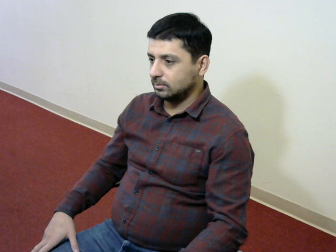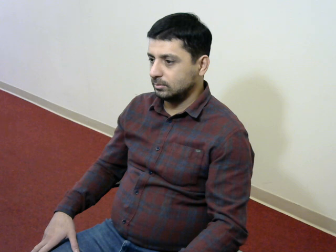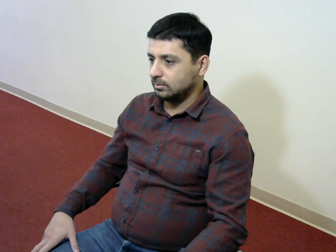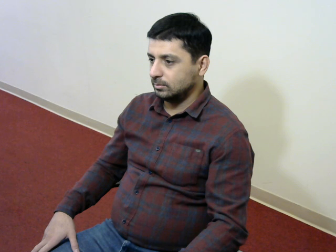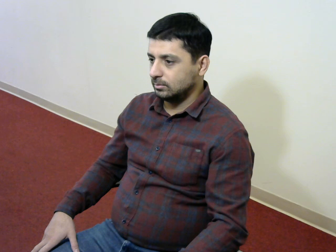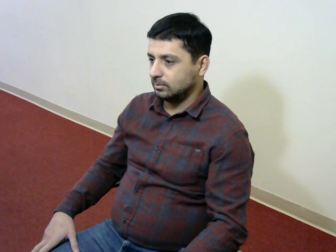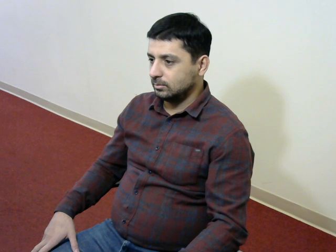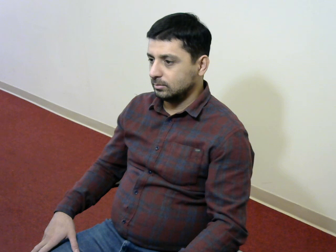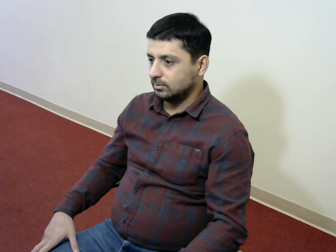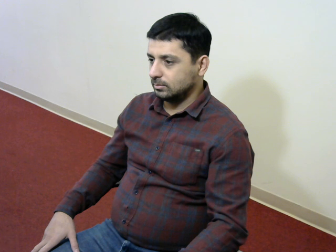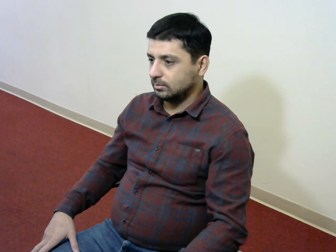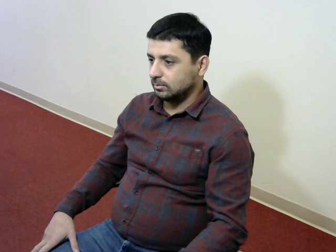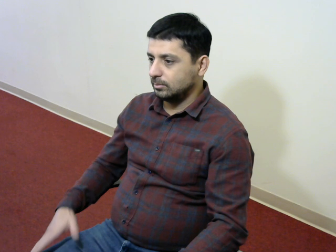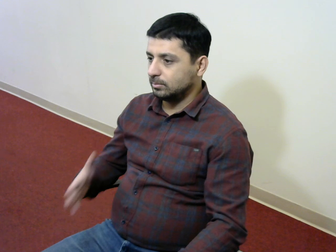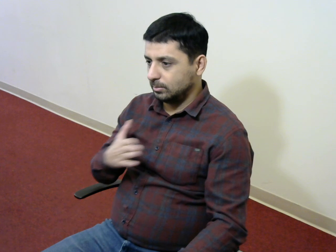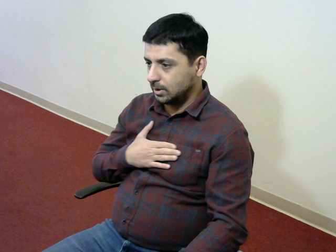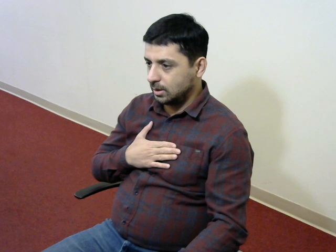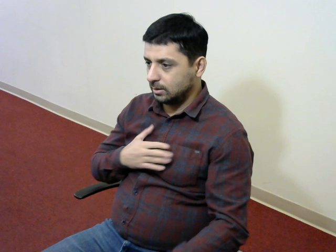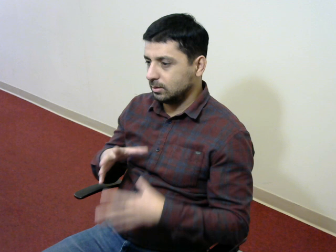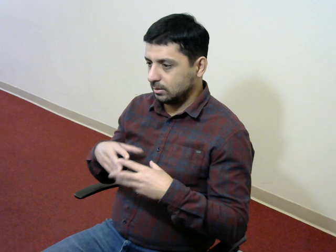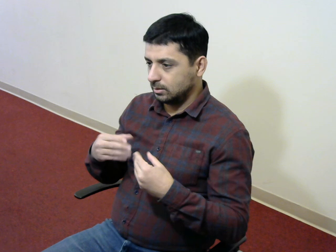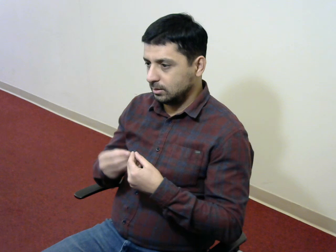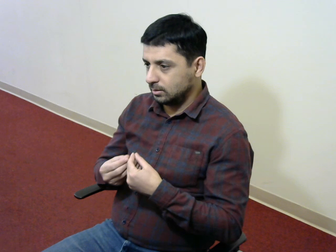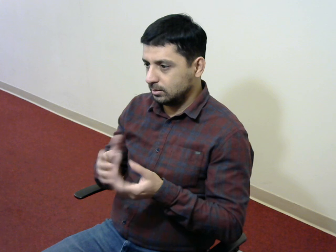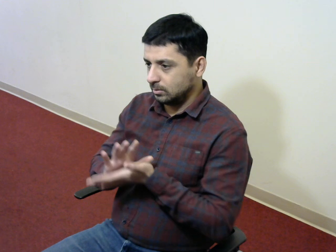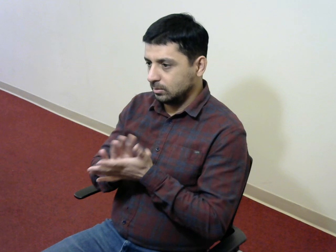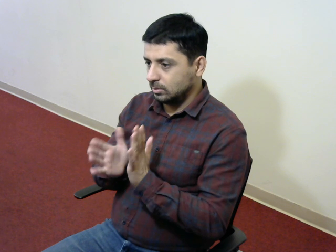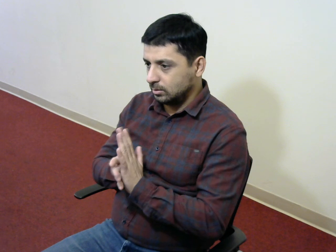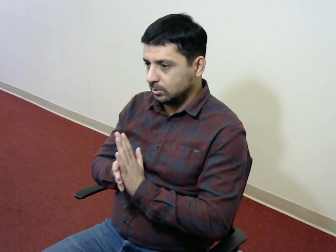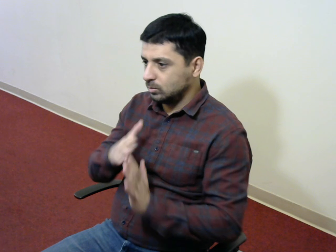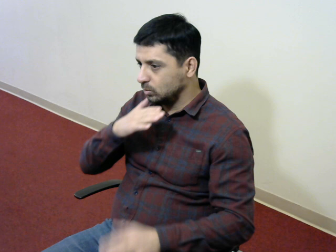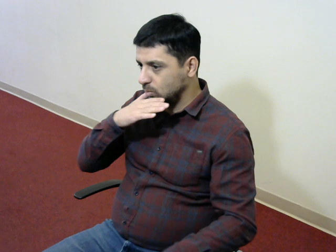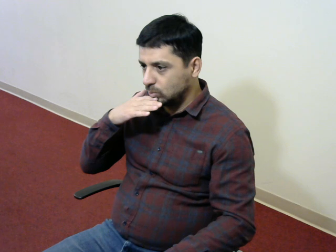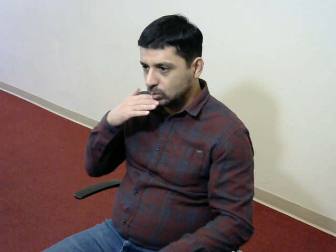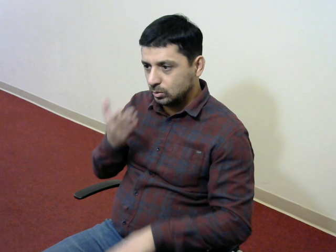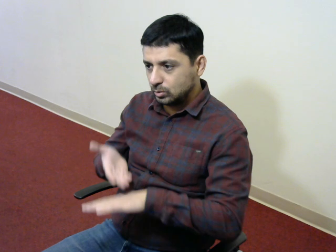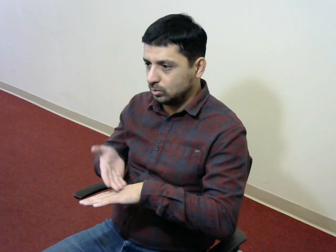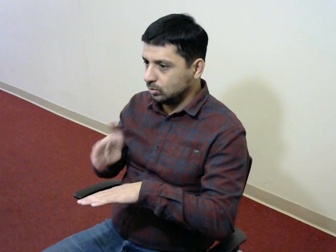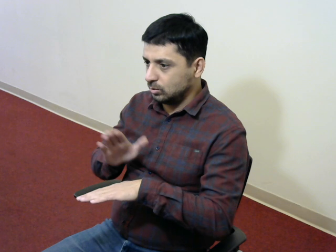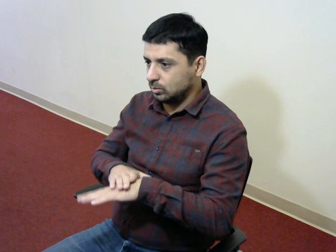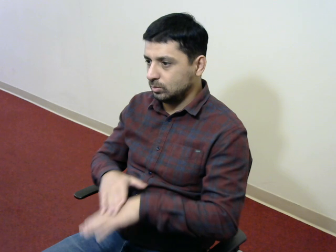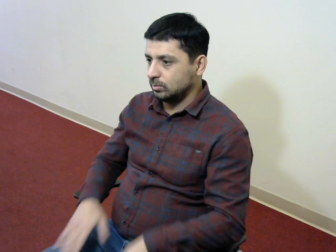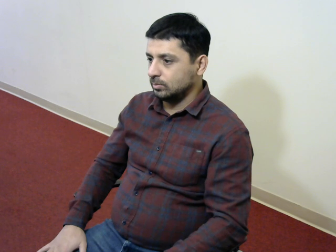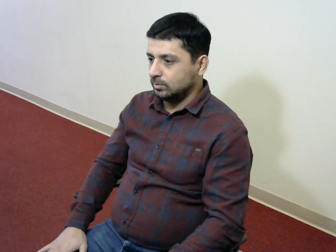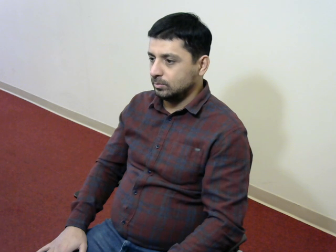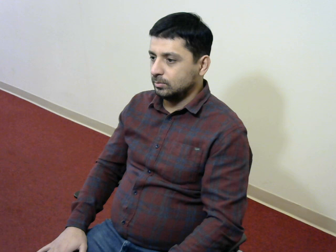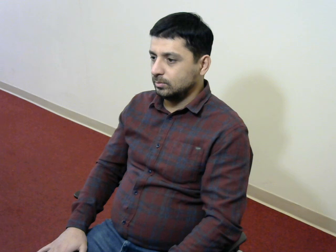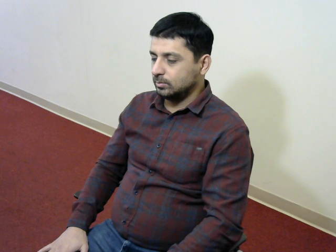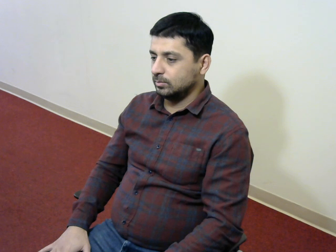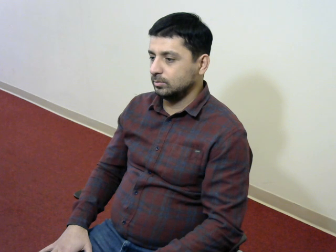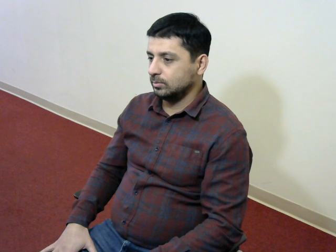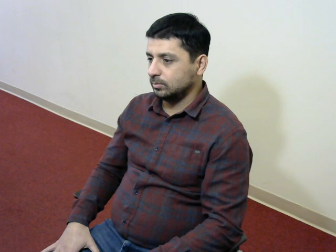Mənim ailəmin vəziyyəti çox ağırdır